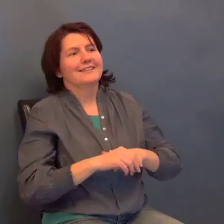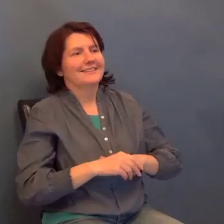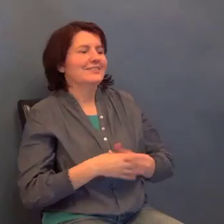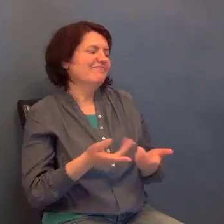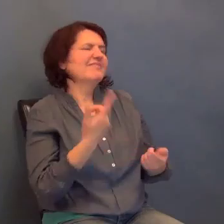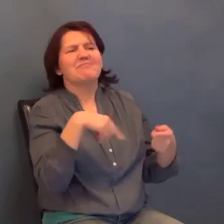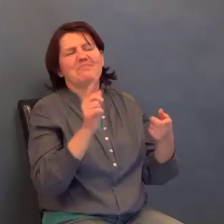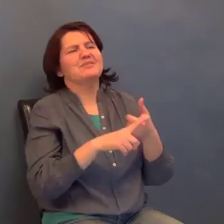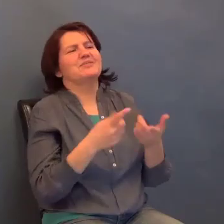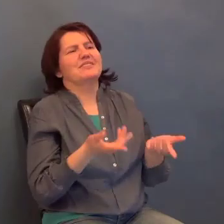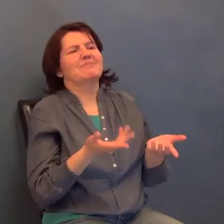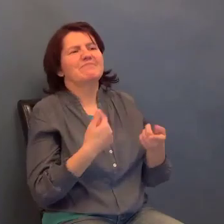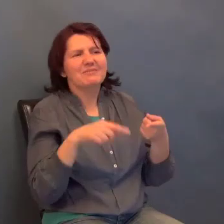Nie pasuje.